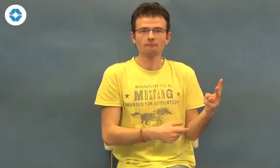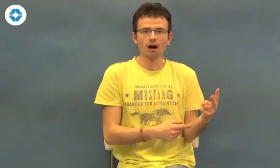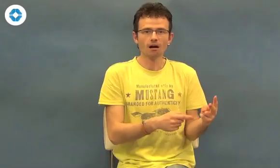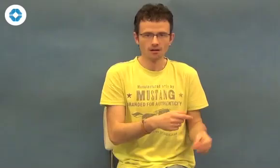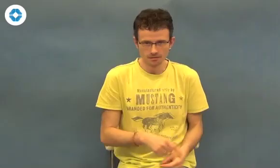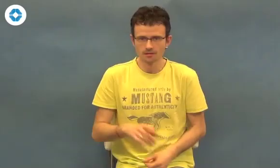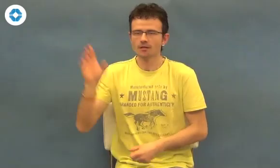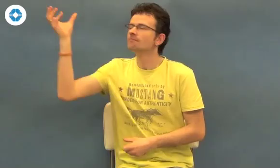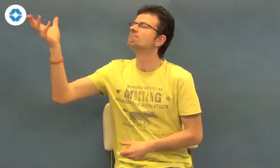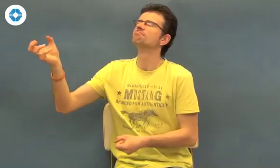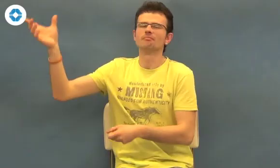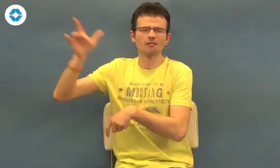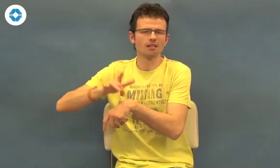Zrywanie gruszek zajmowało dużo czasu.